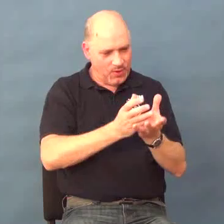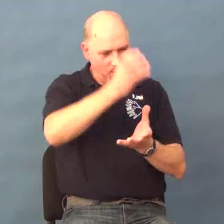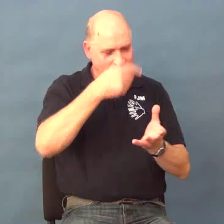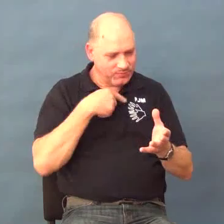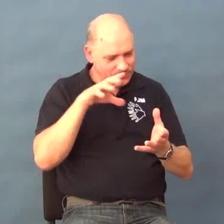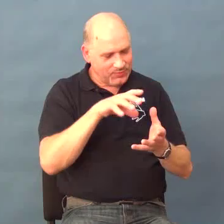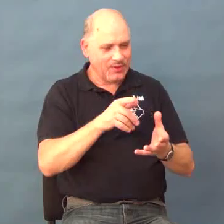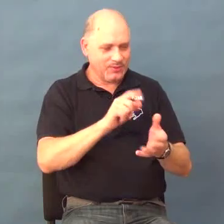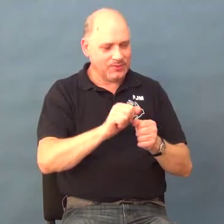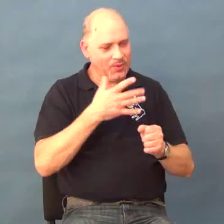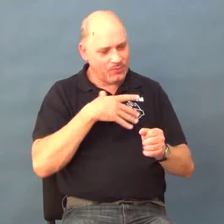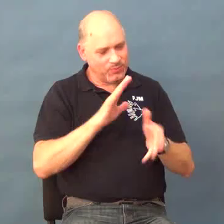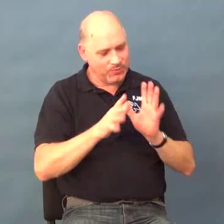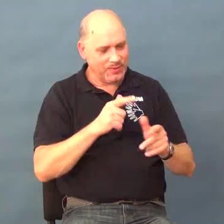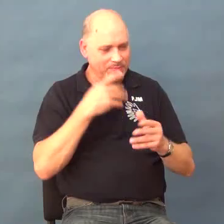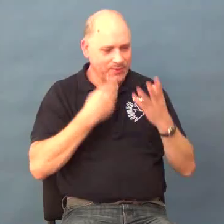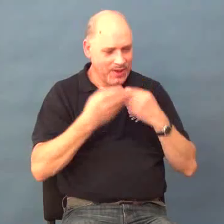Przyglądają się jej, lubią ją i bawią się z nią.